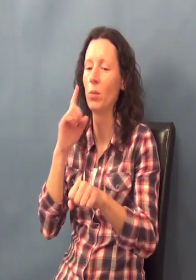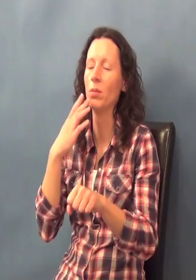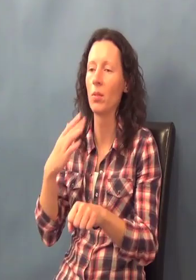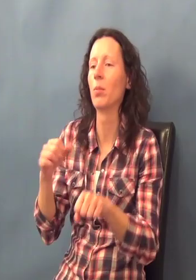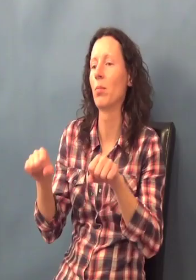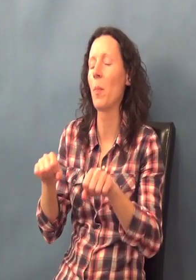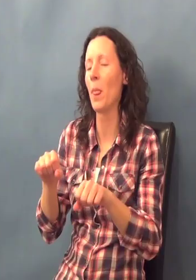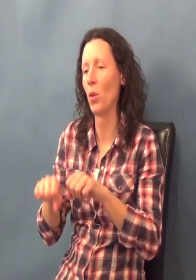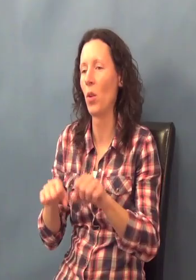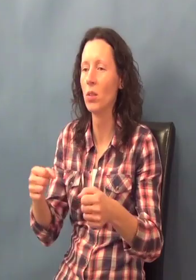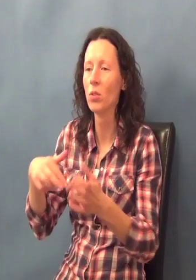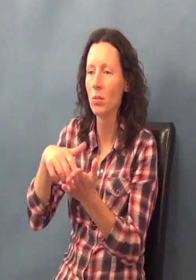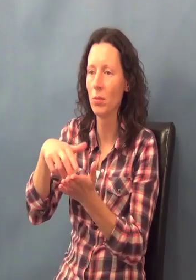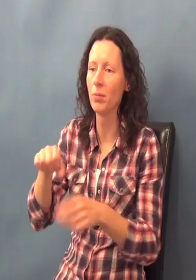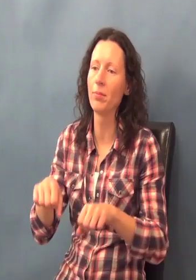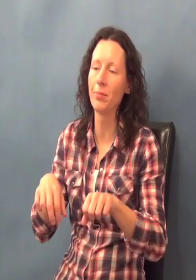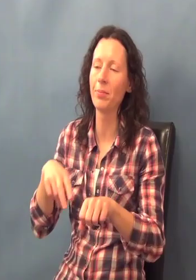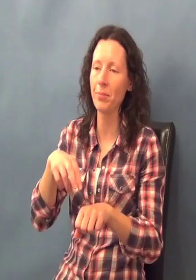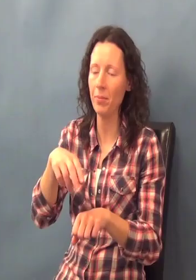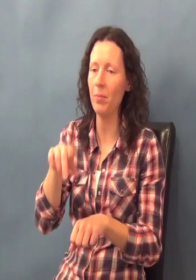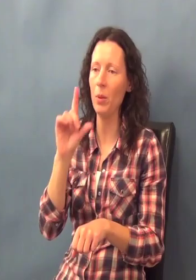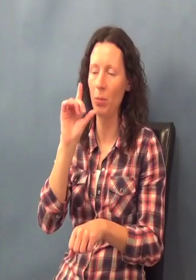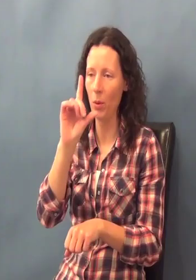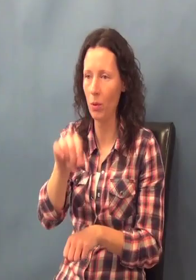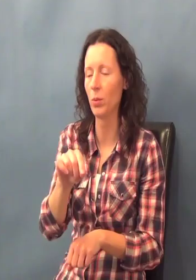Chłopiec prowadzi rower, odchodzi.